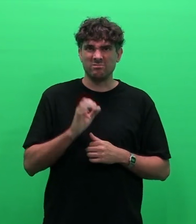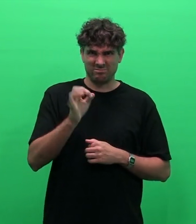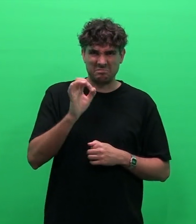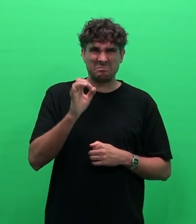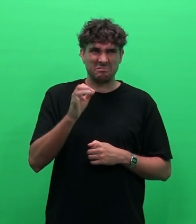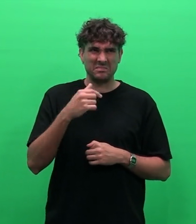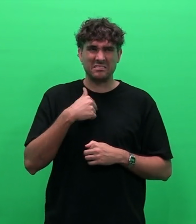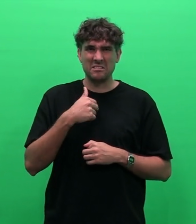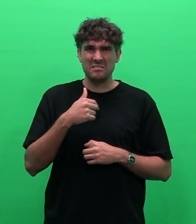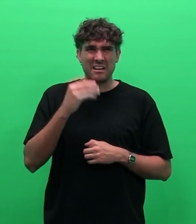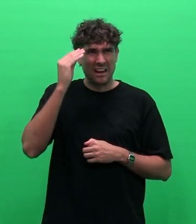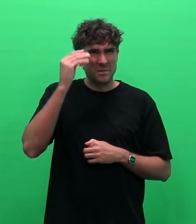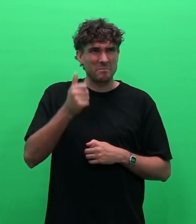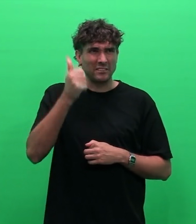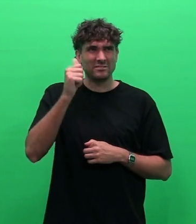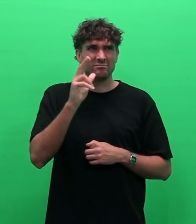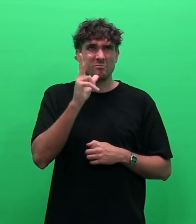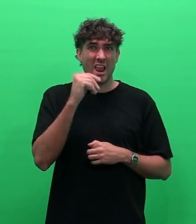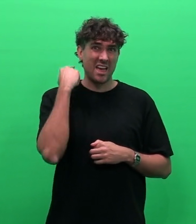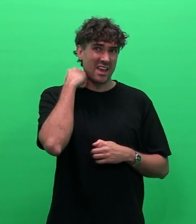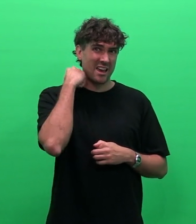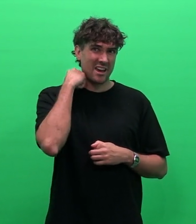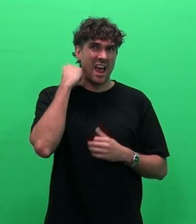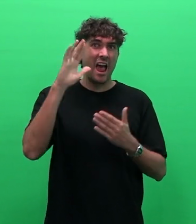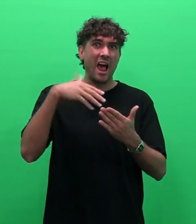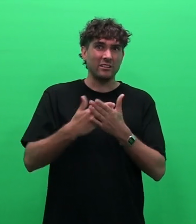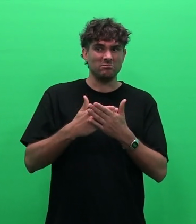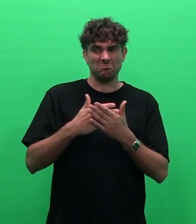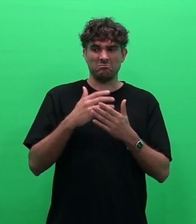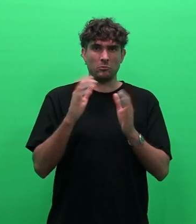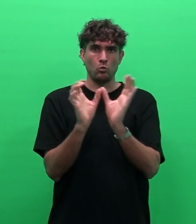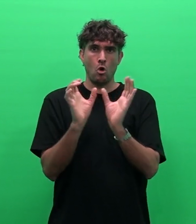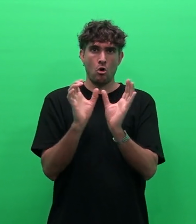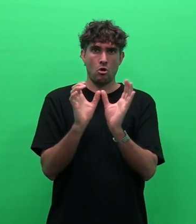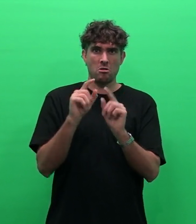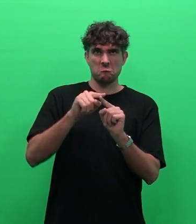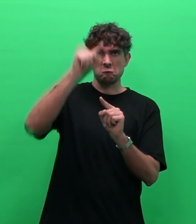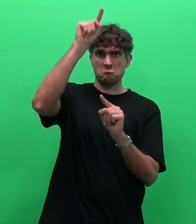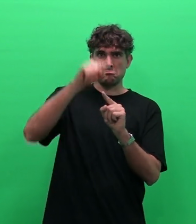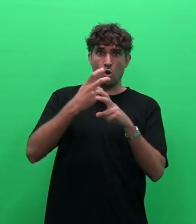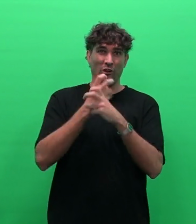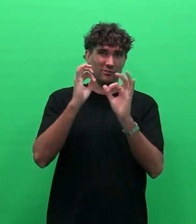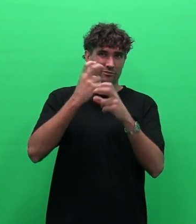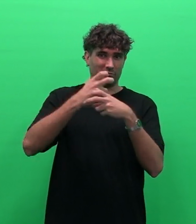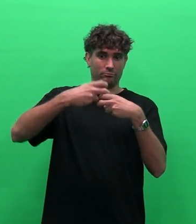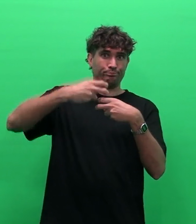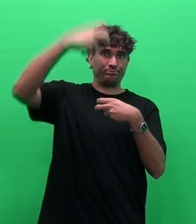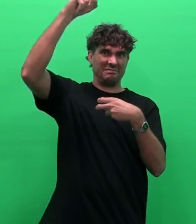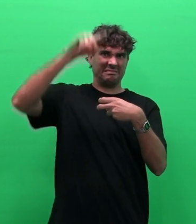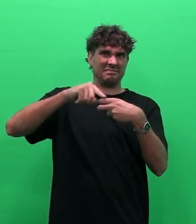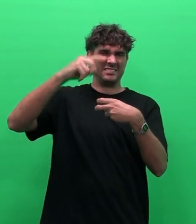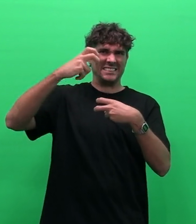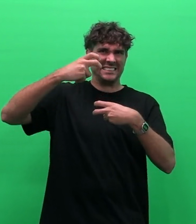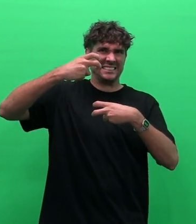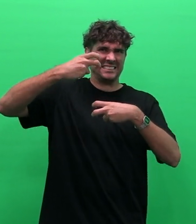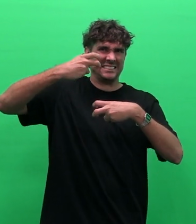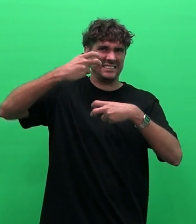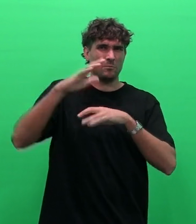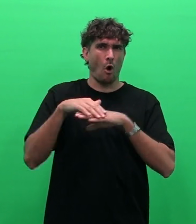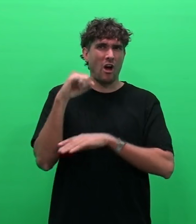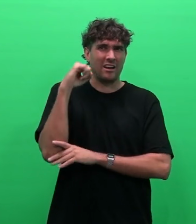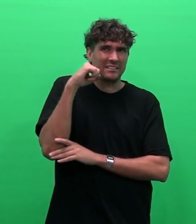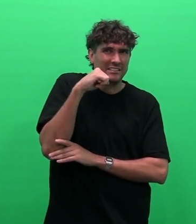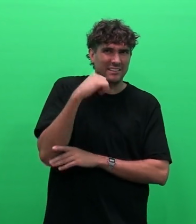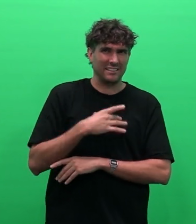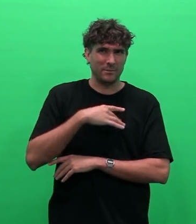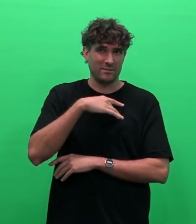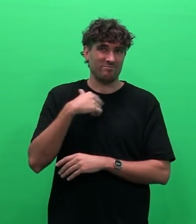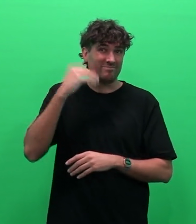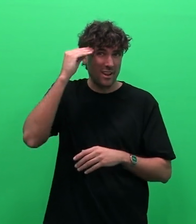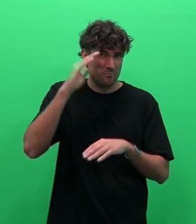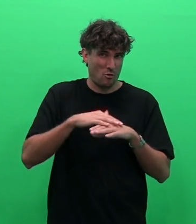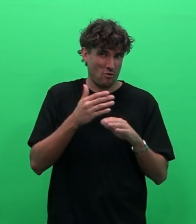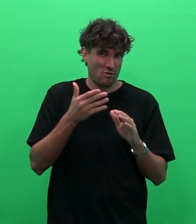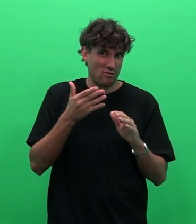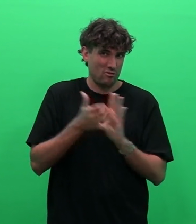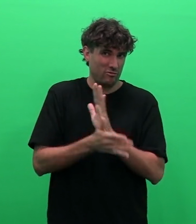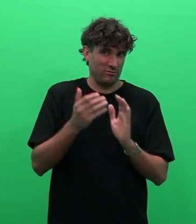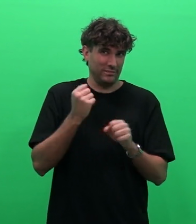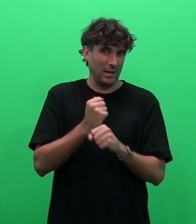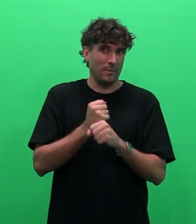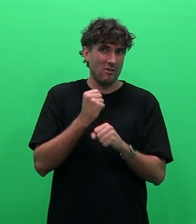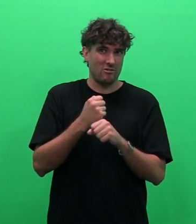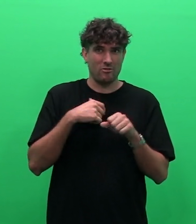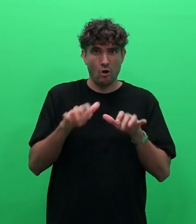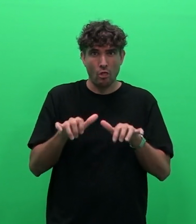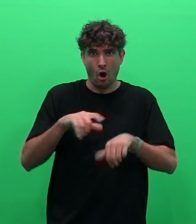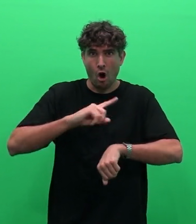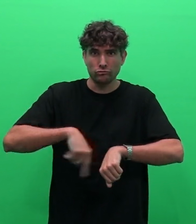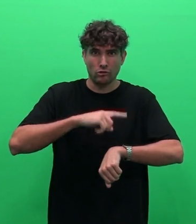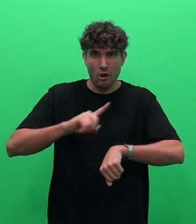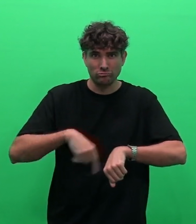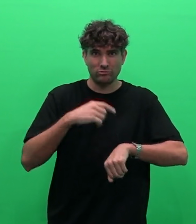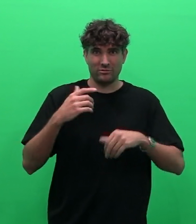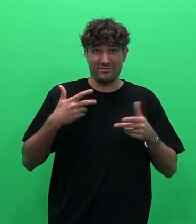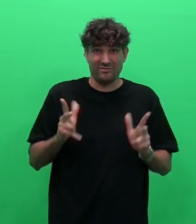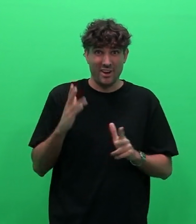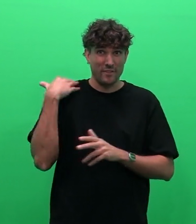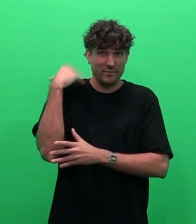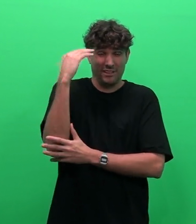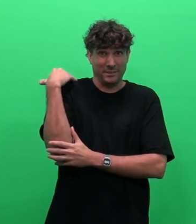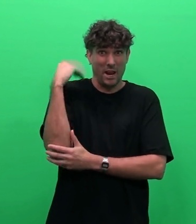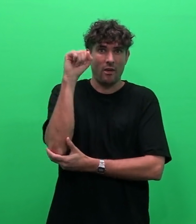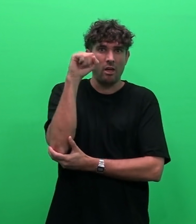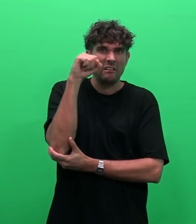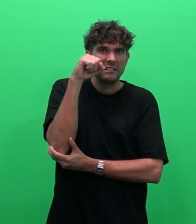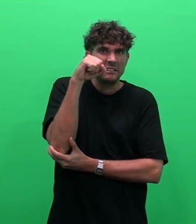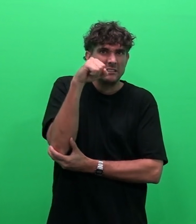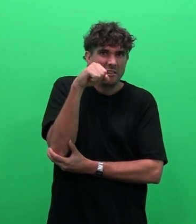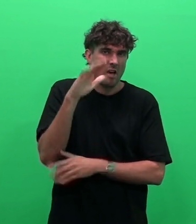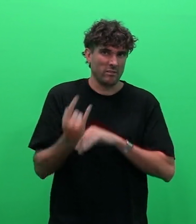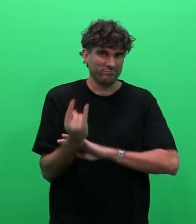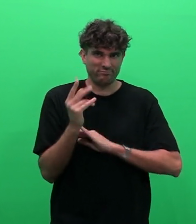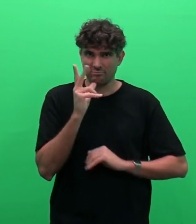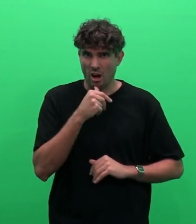Sí, crec que em fa més mal del clatell fins al cul, tota aquesta zona de la columna, em fa mal i sento com que la tinc corbada, crec que pot ser per la postura encorbada que tinc quan treballo, passo moltes hores assegut a l'ordinador treballant i acabo amb l'esquena encorbada i em fa mal.